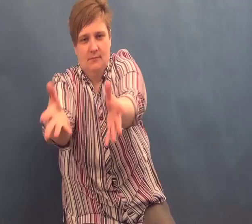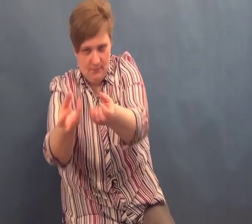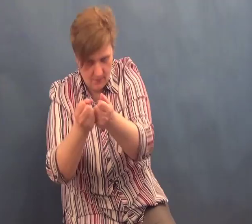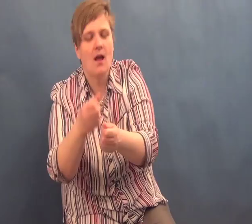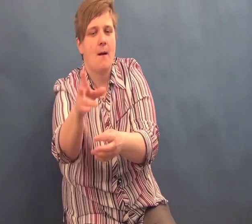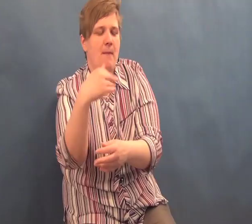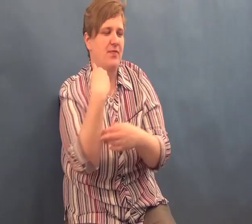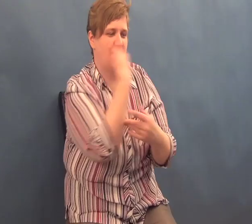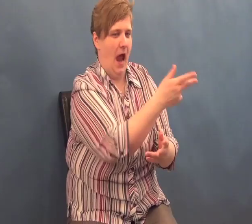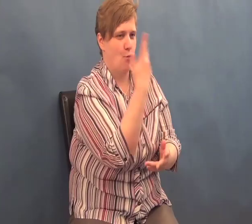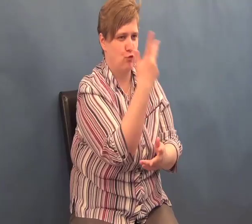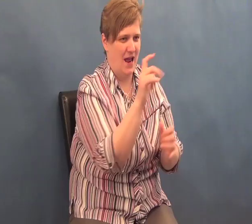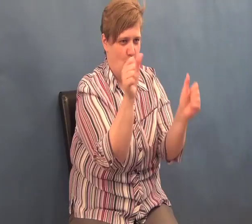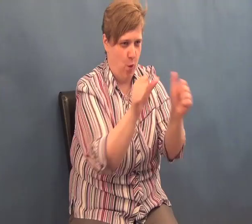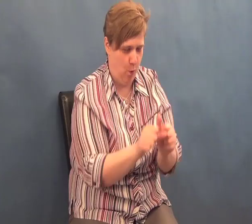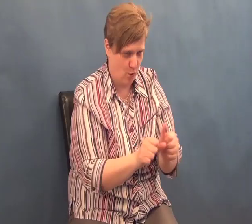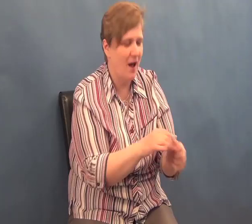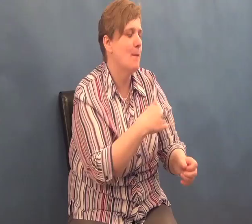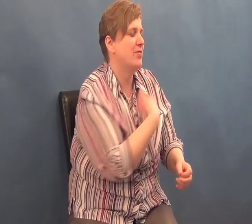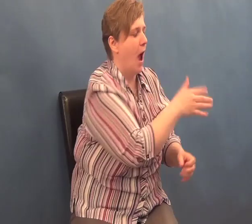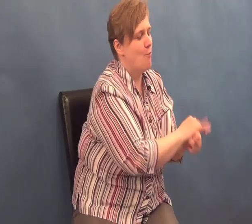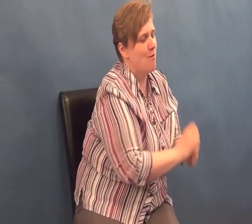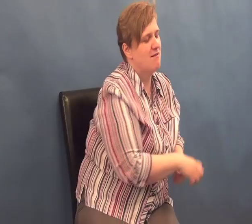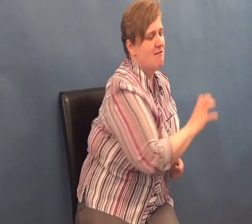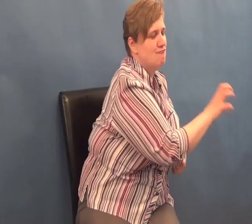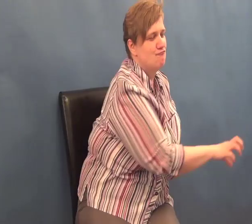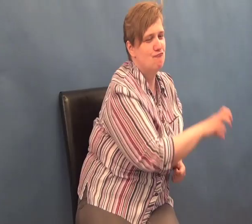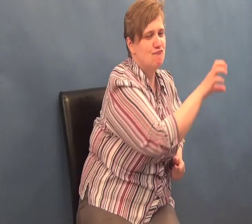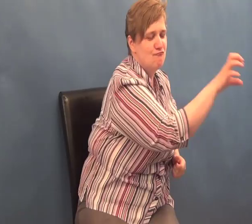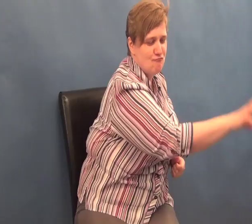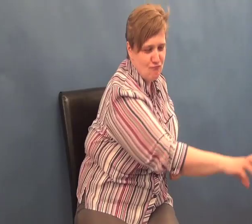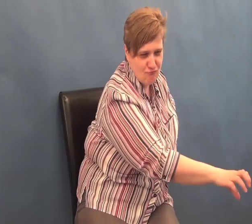A ten daje mu w zamian trzy gruszki, który on rozdaje swoim kolegom.